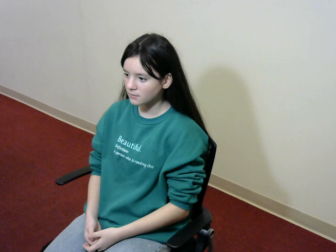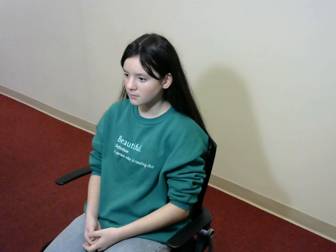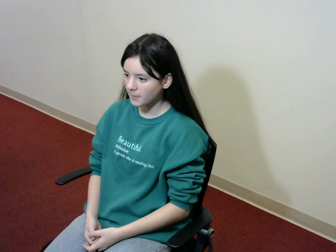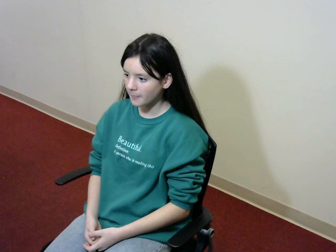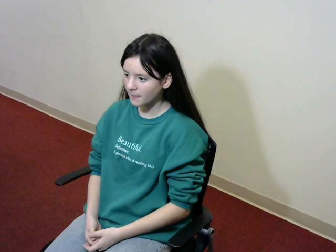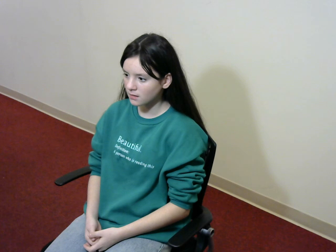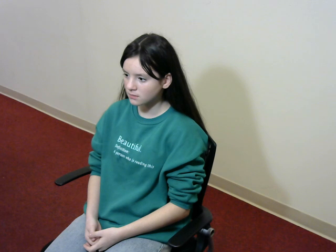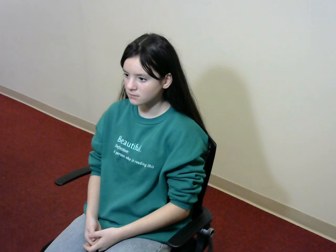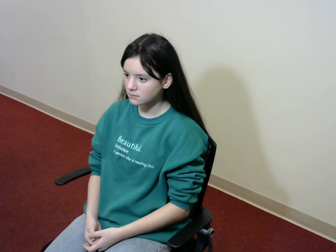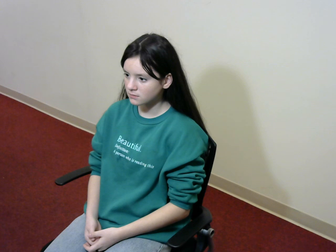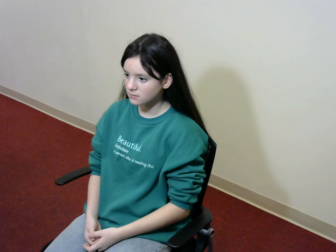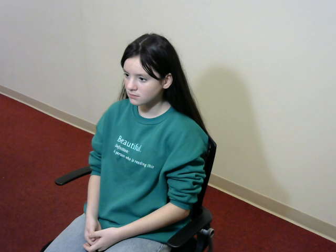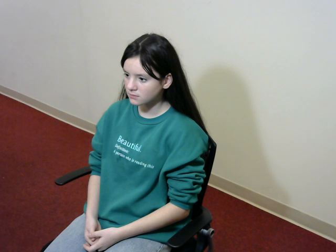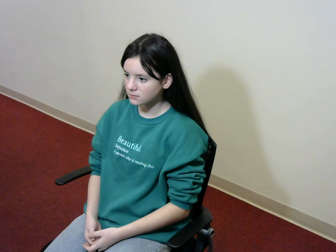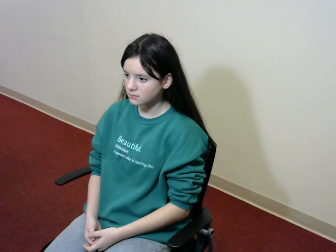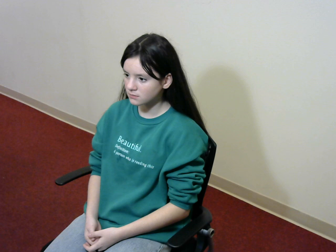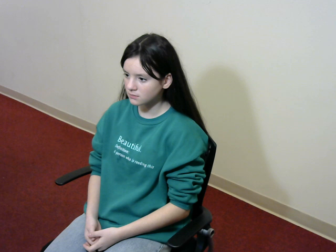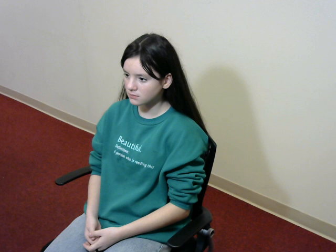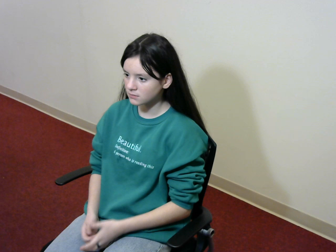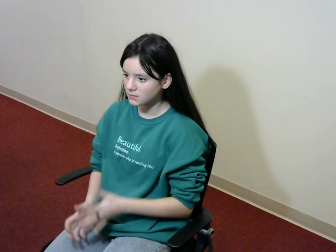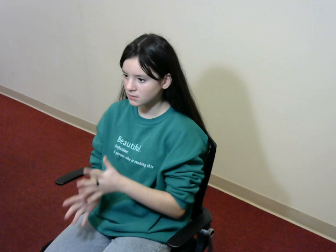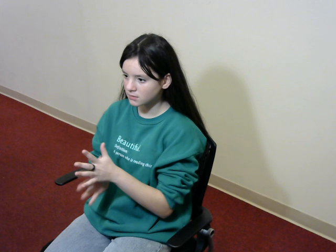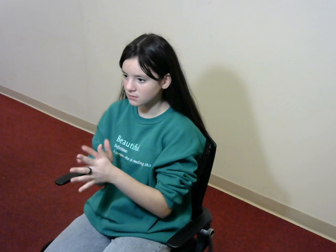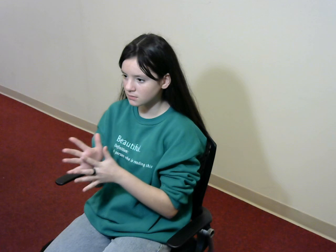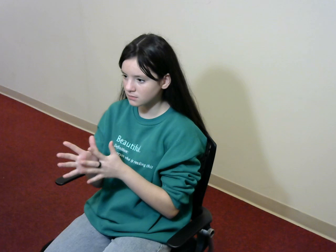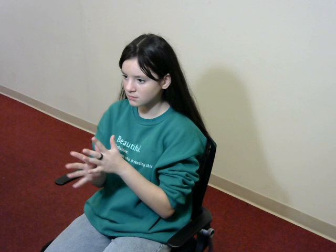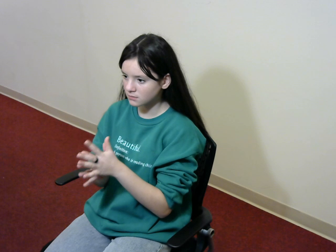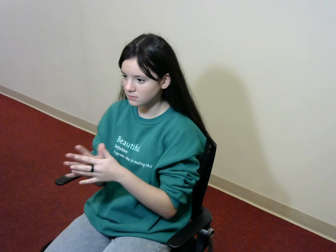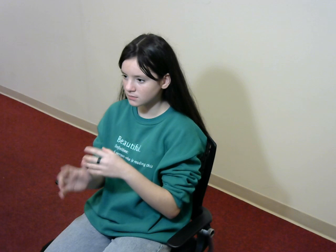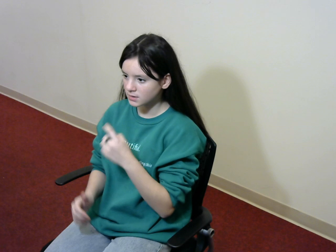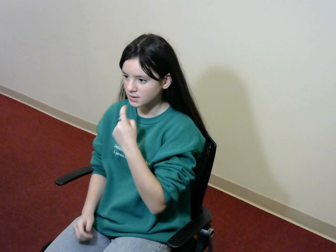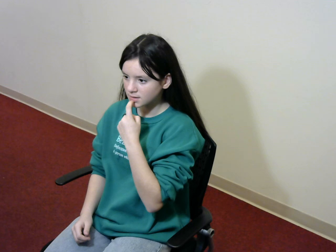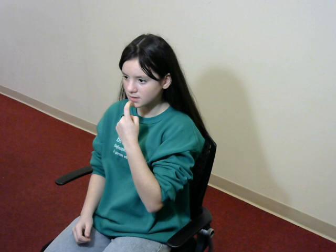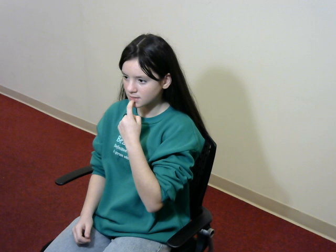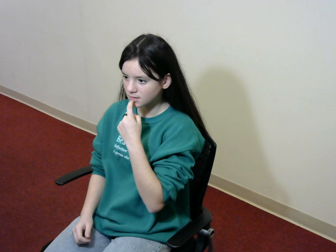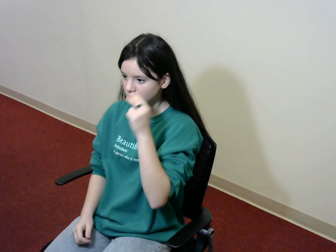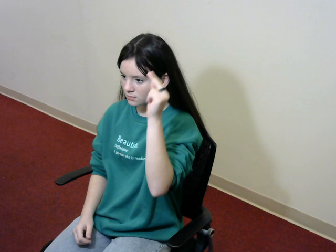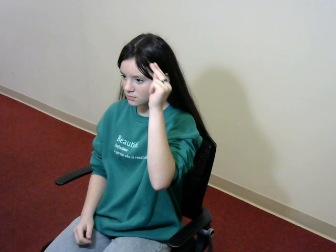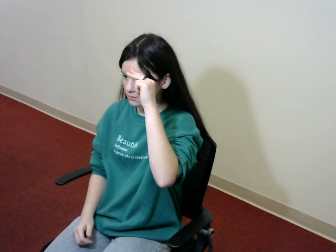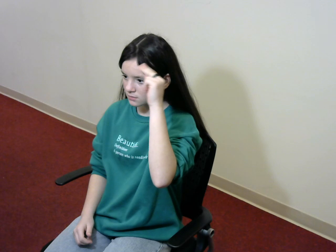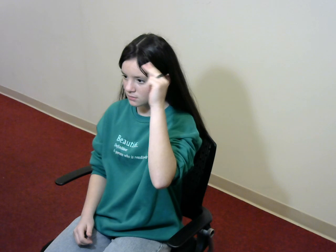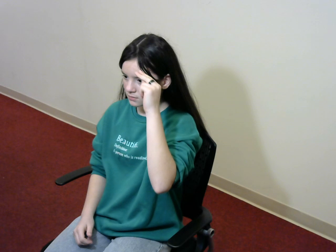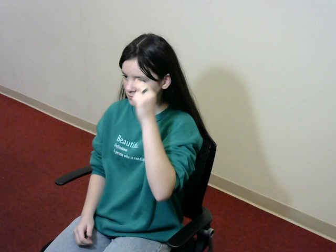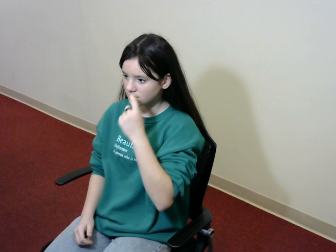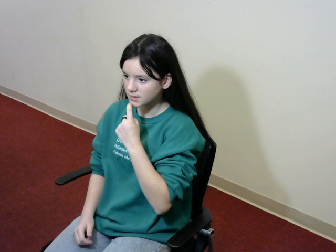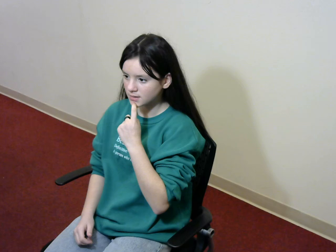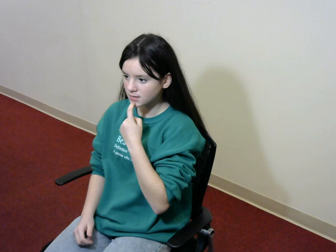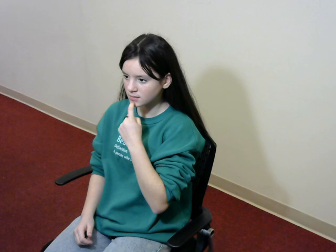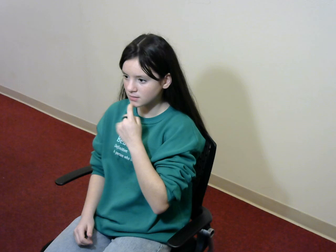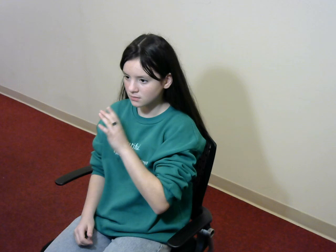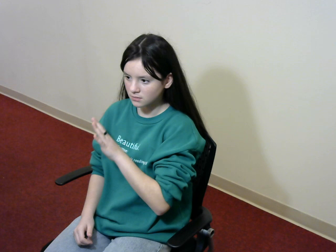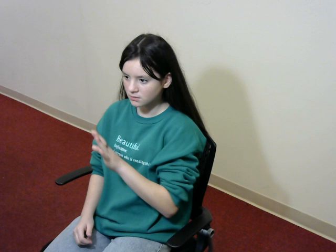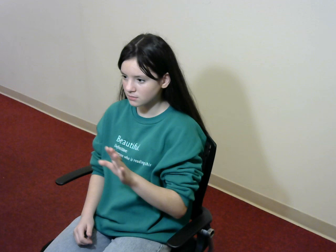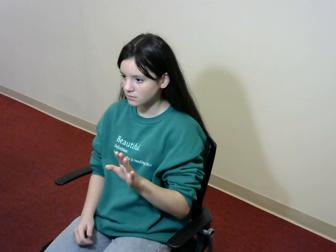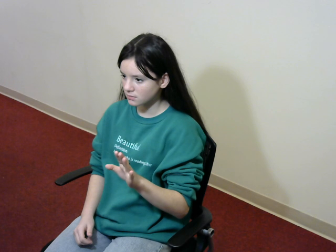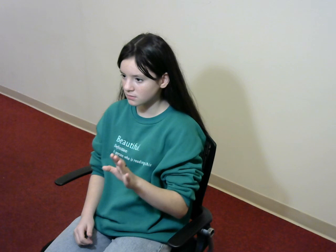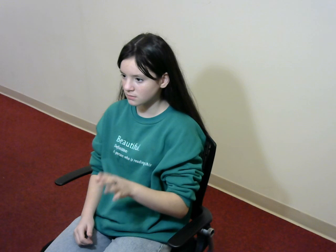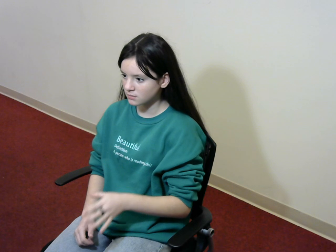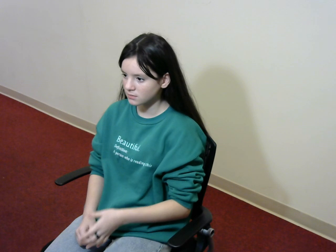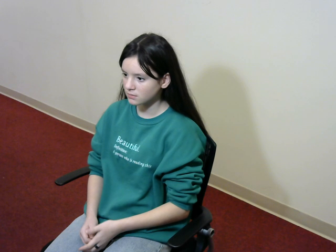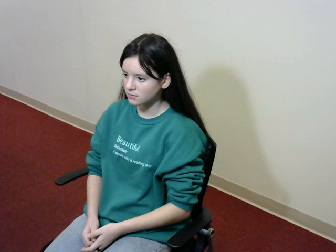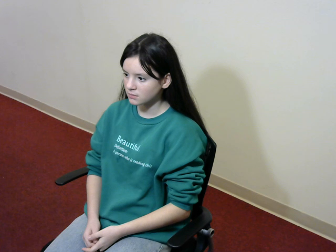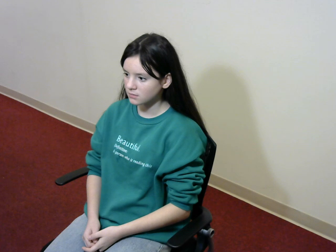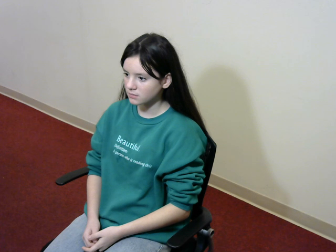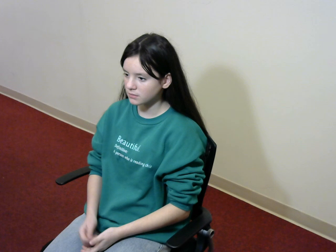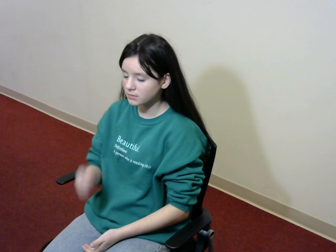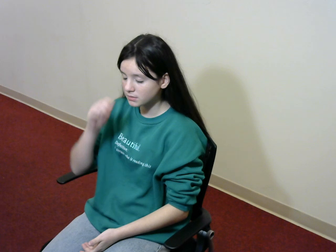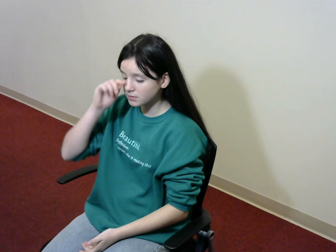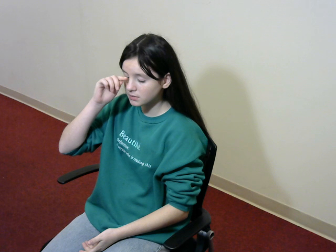İşarə dilini öyrənmək çətin deyil